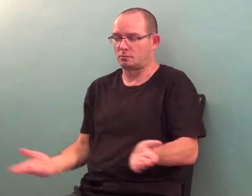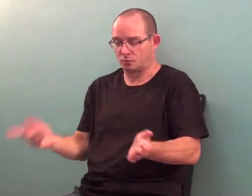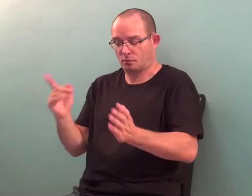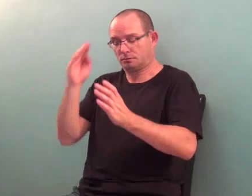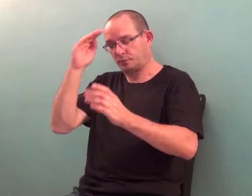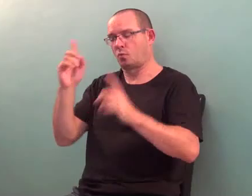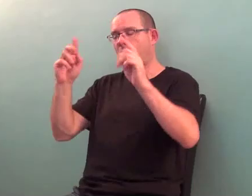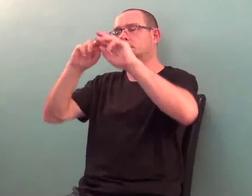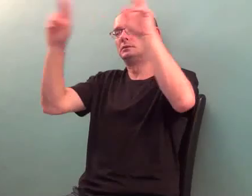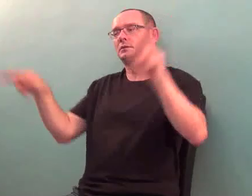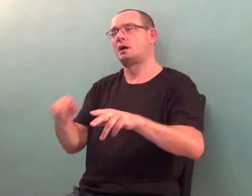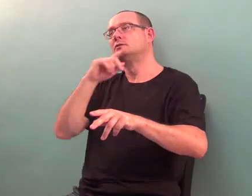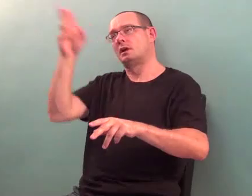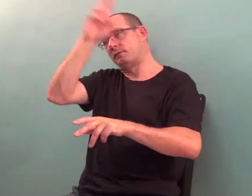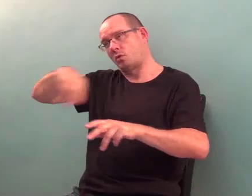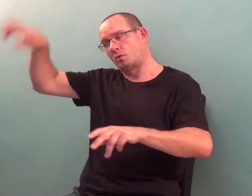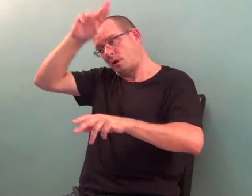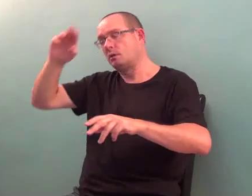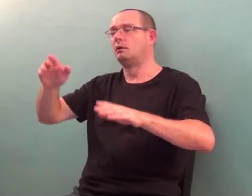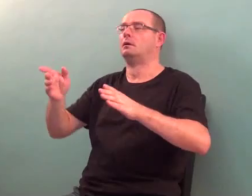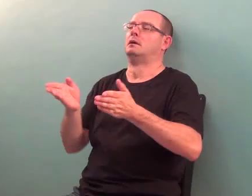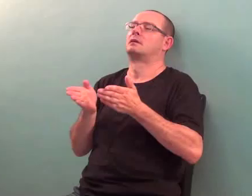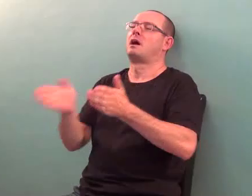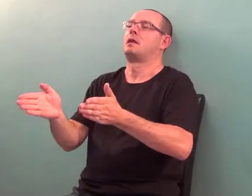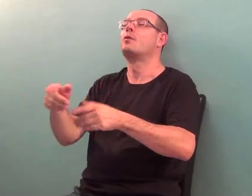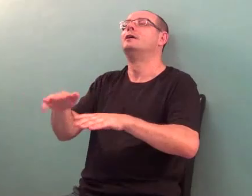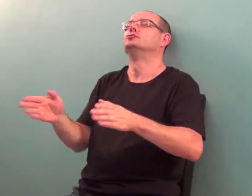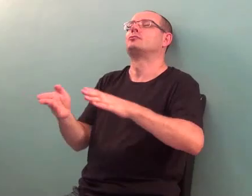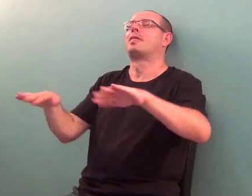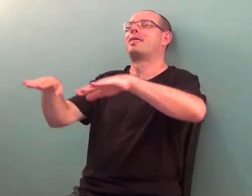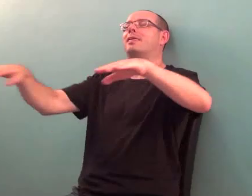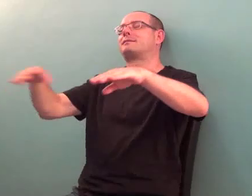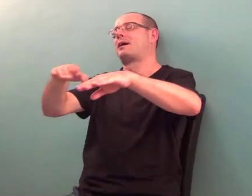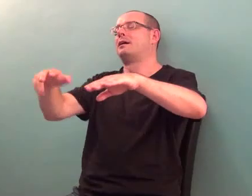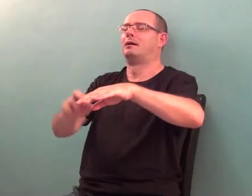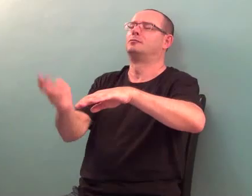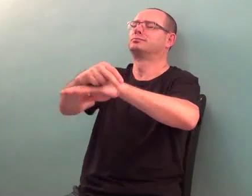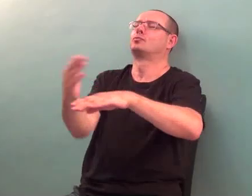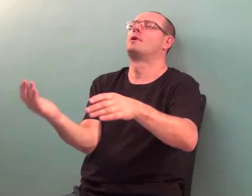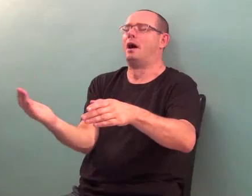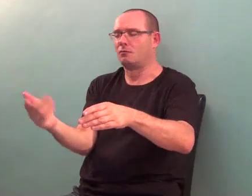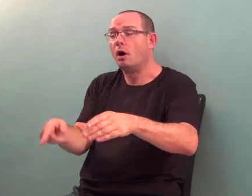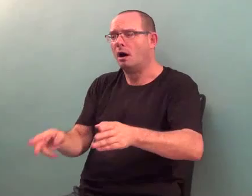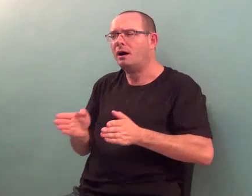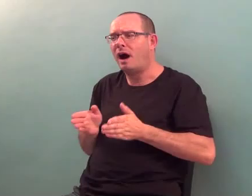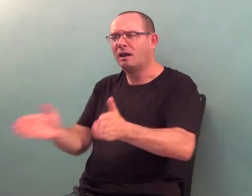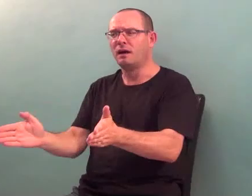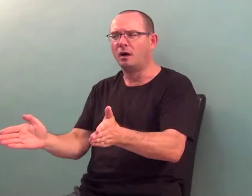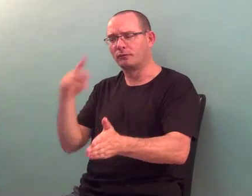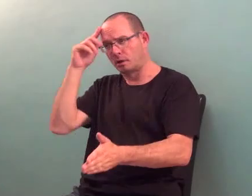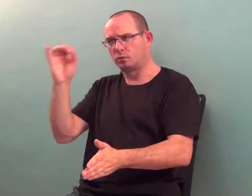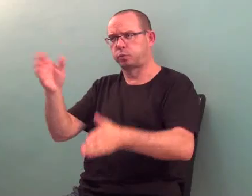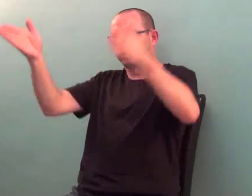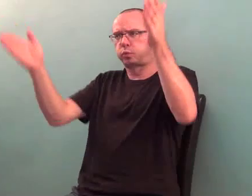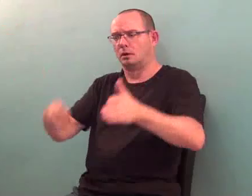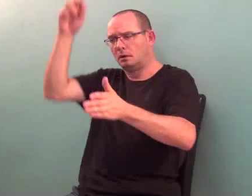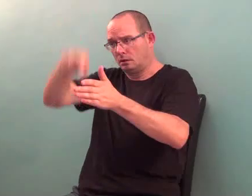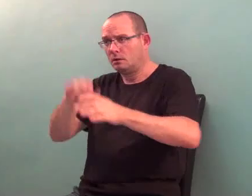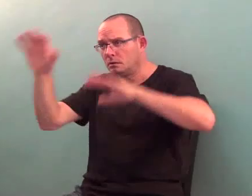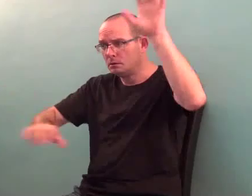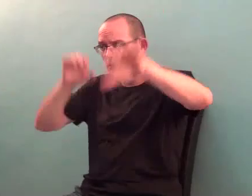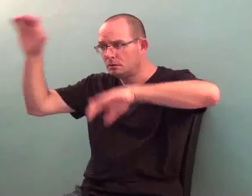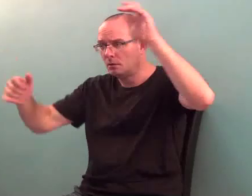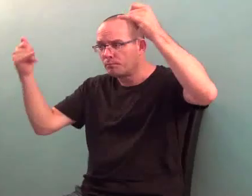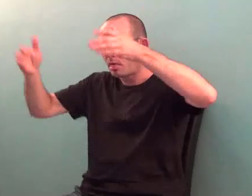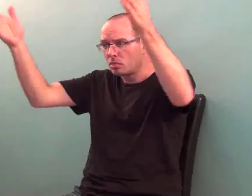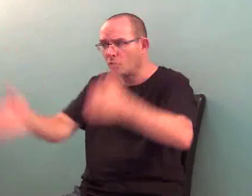Uprzedza o tym znak, czyli czerwone koło, że to nie jest rzeka, z której łatwo można się wydostać, ale kanał, ściany są z betonu i są pod kątem, więc nie da rady się wydostać.